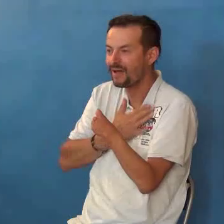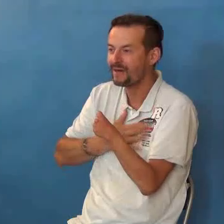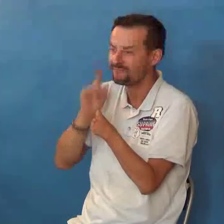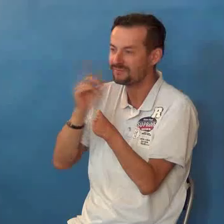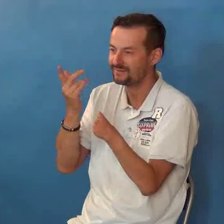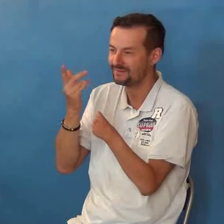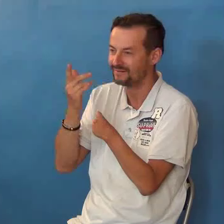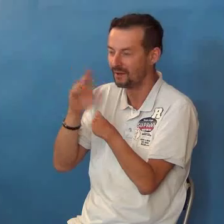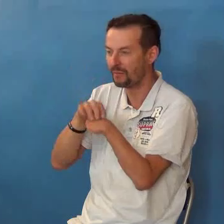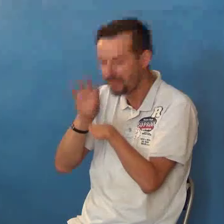Pies ogląda słoik.